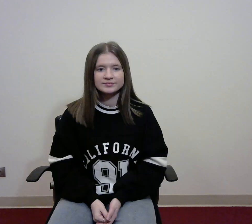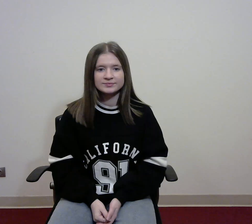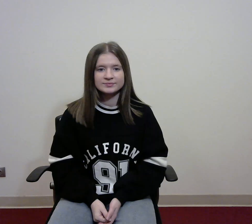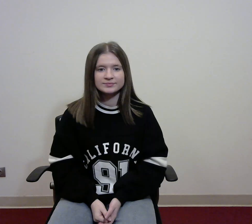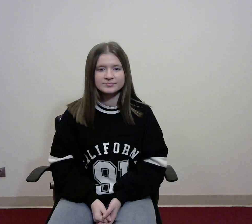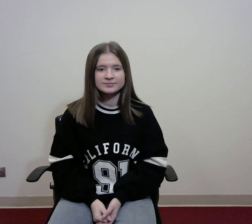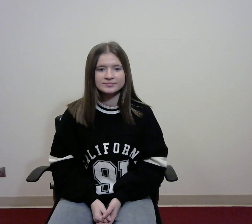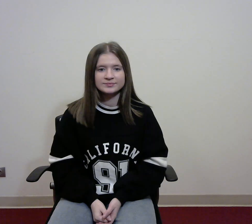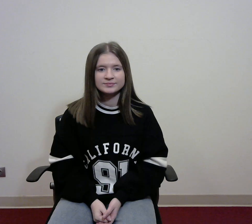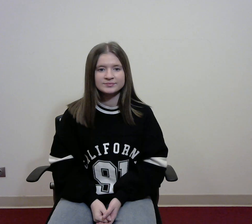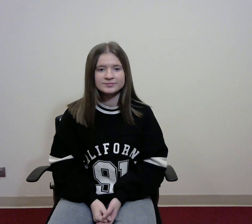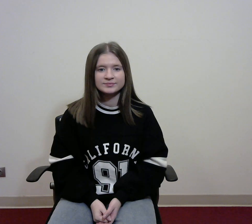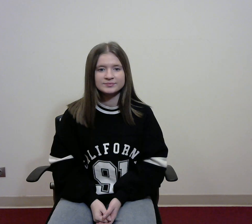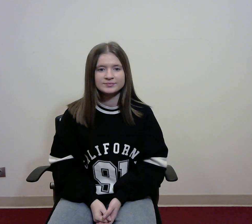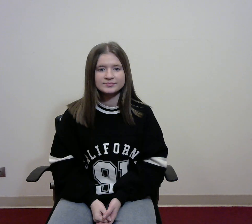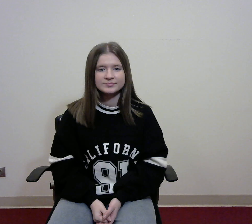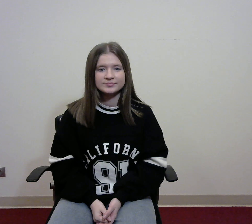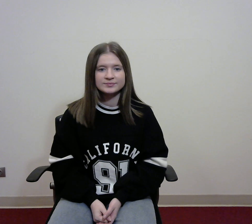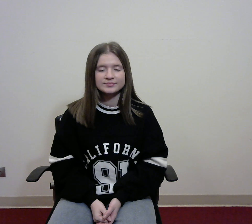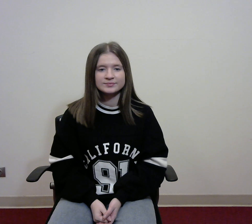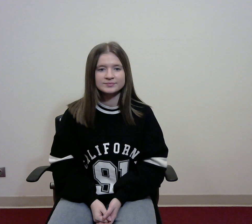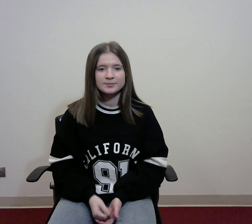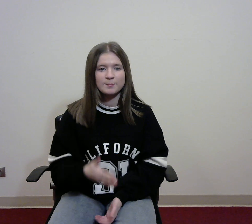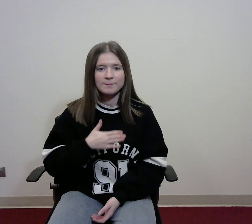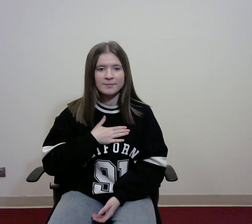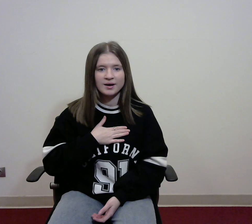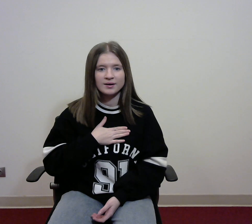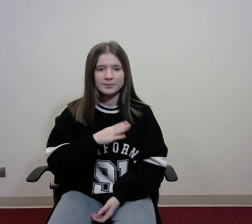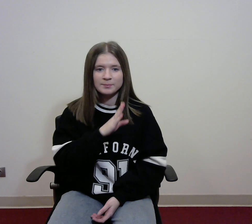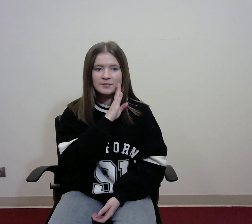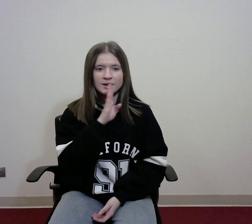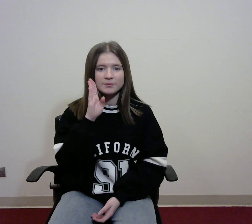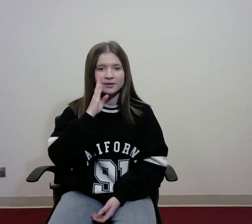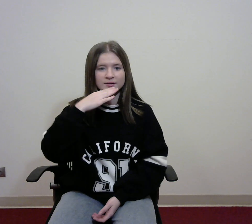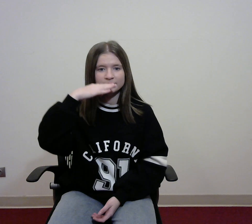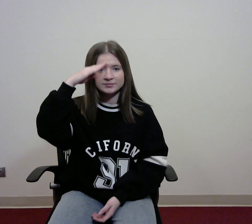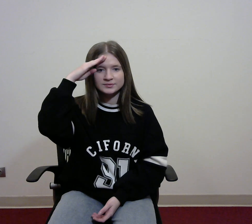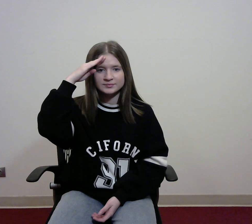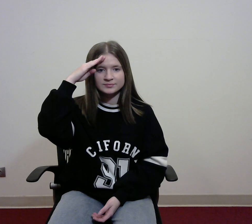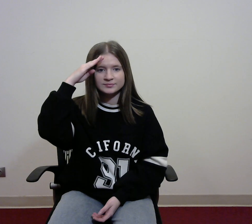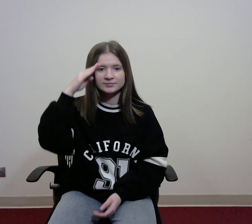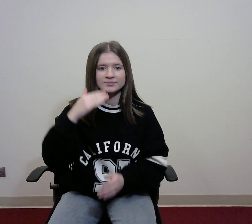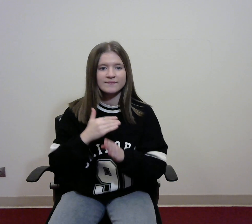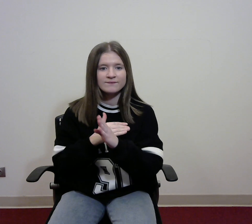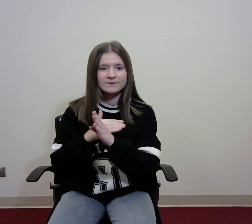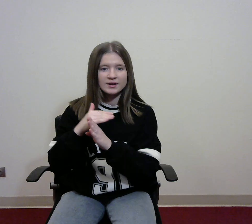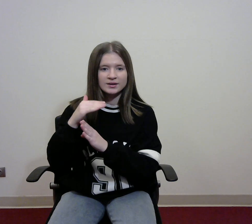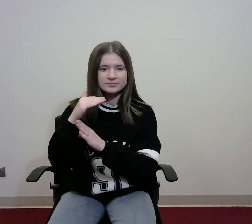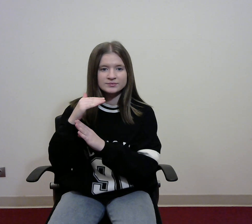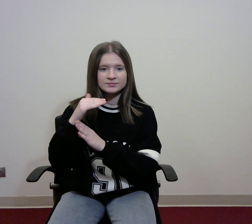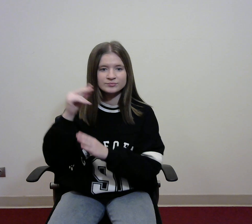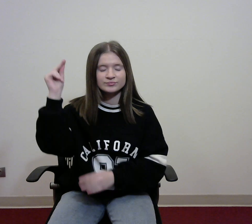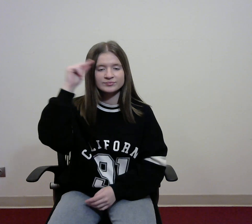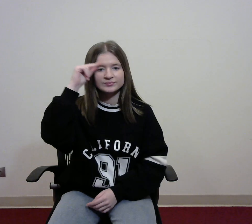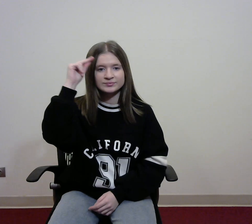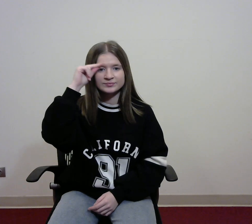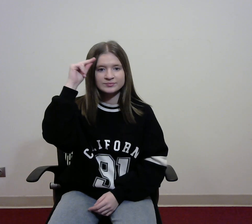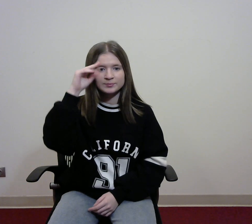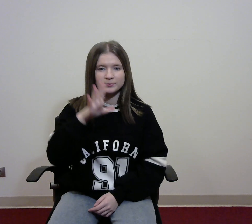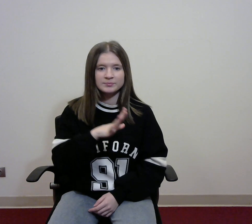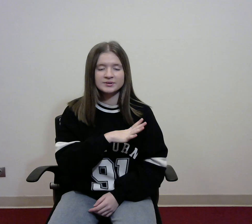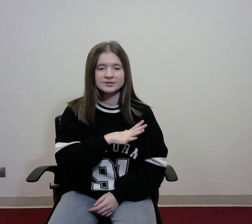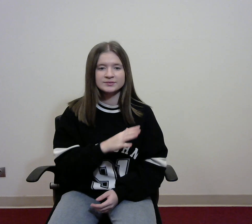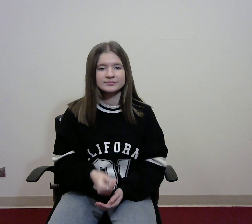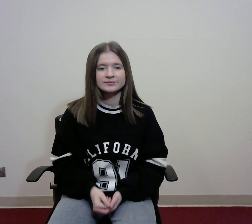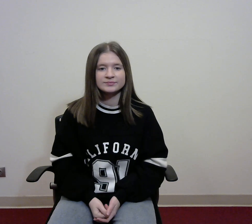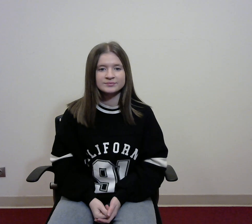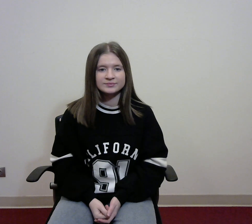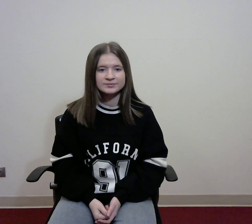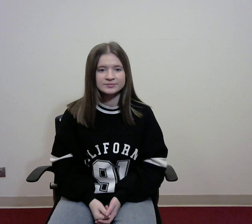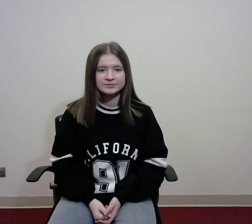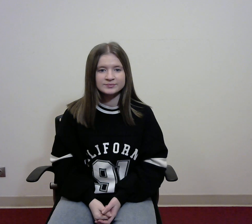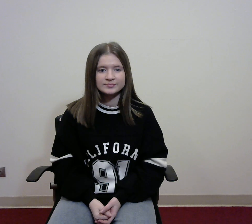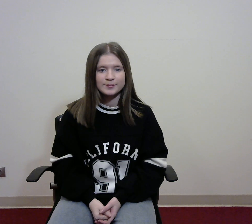Mənim valideynlərim ali təhsillidir